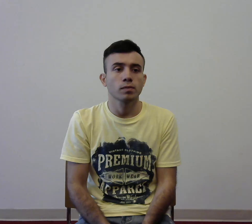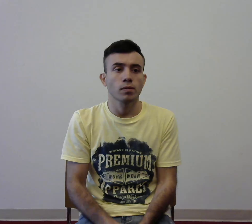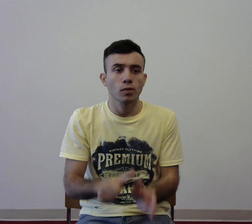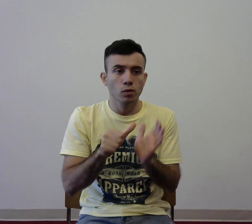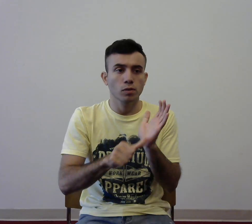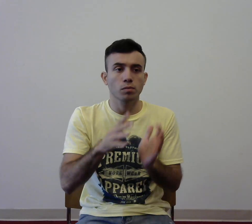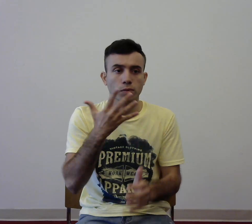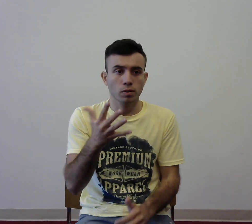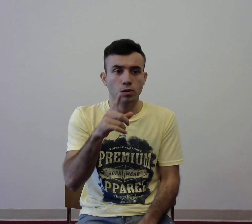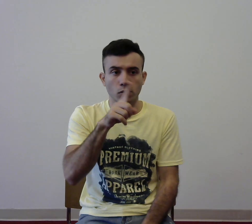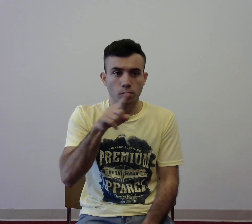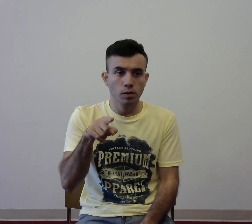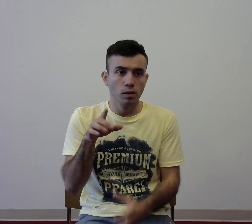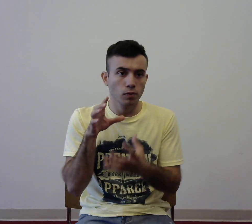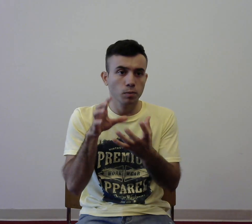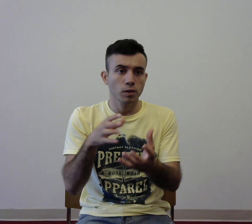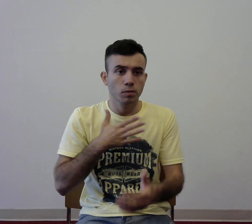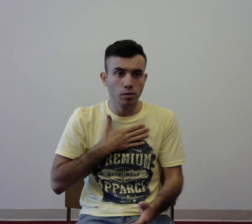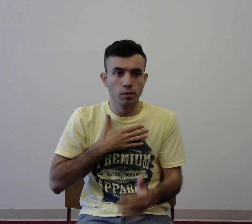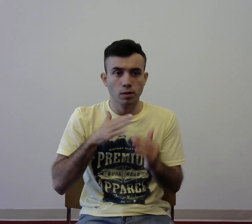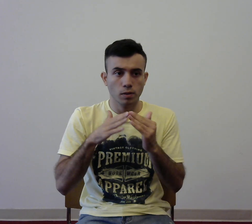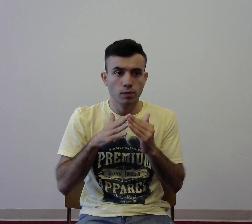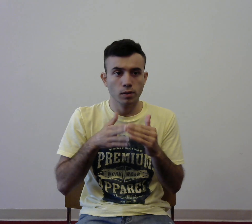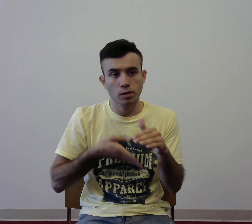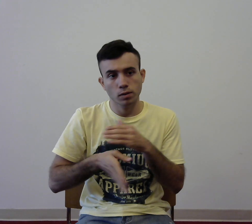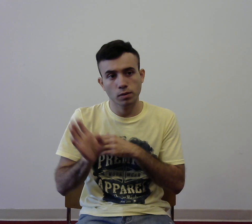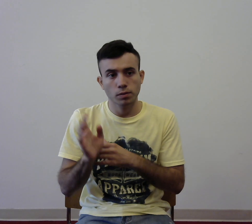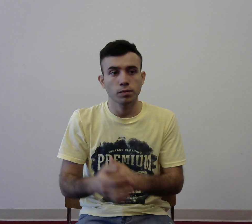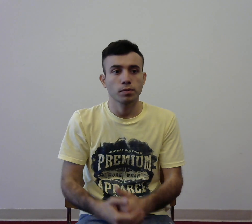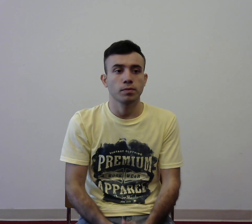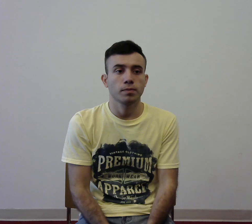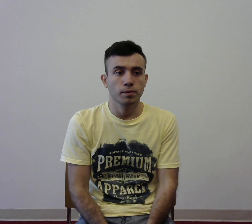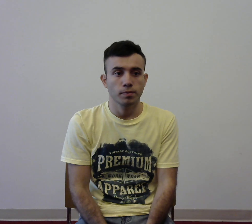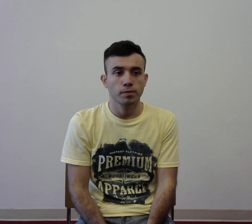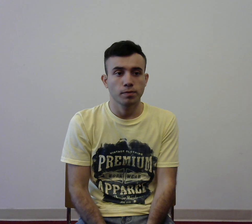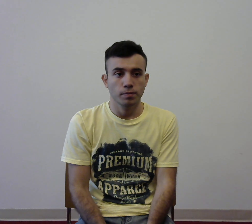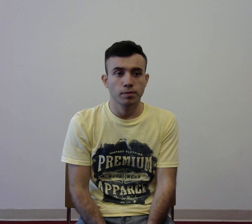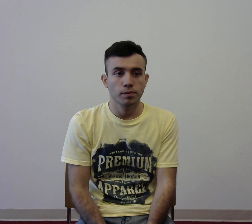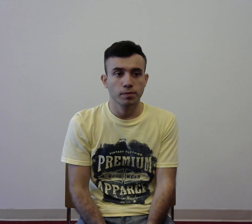65 saylı avtobus mənim evimə gedir